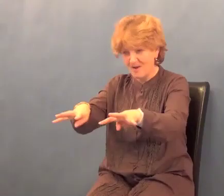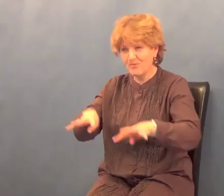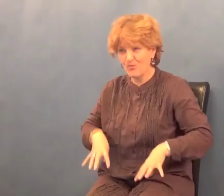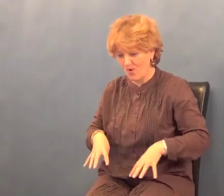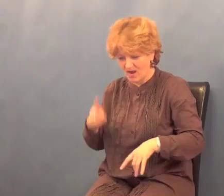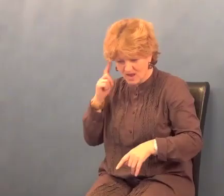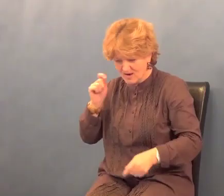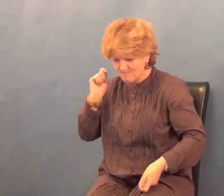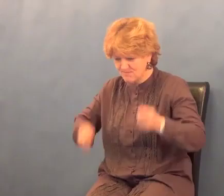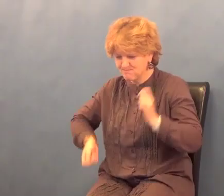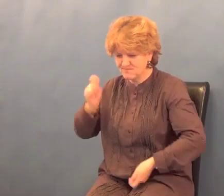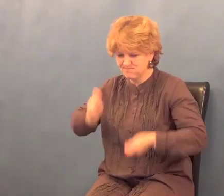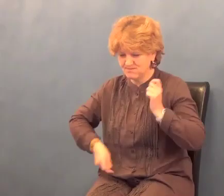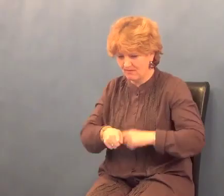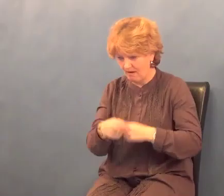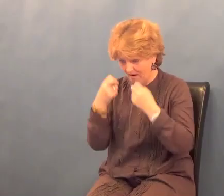Na płocie gra jak na perkusji.